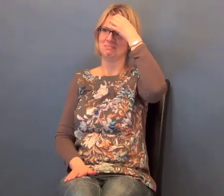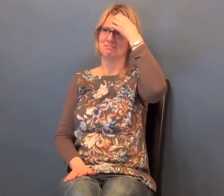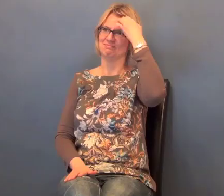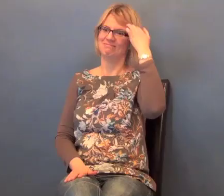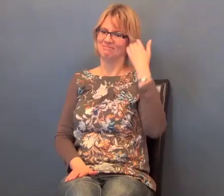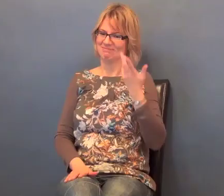No właśnie.